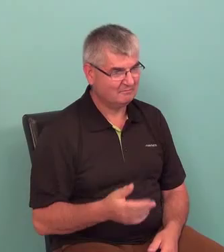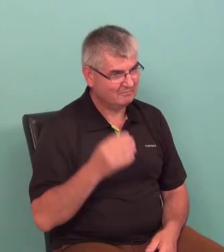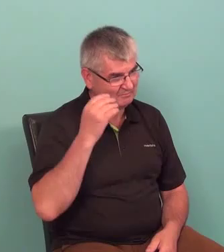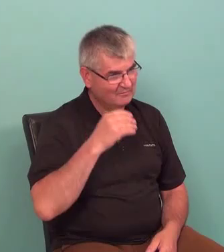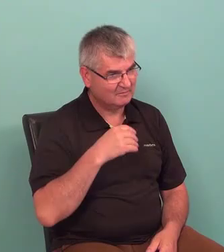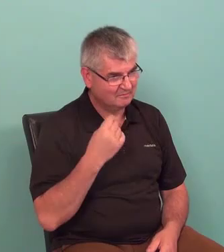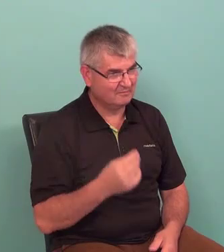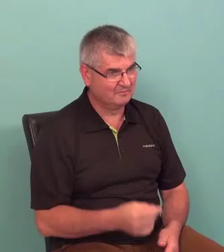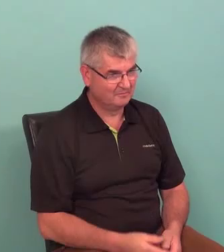Lepiej się uczyć.